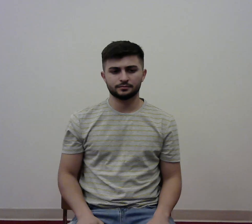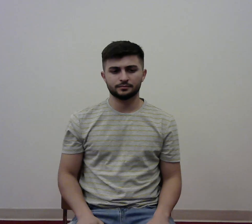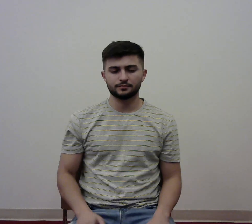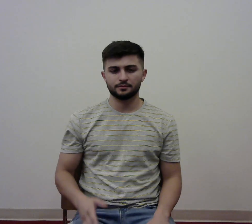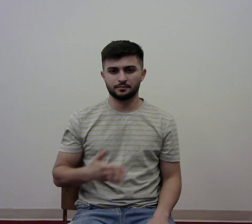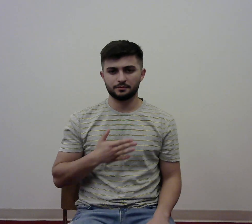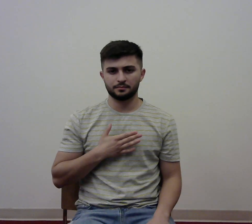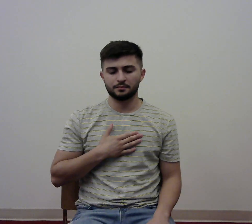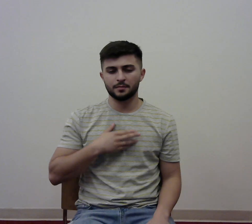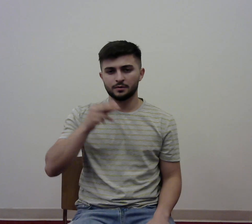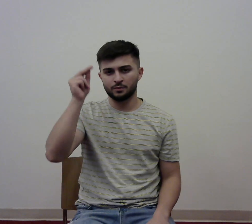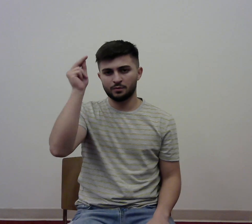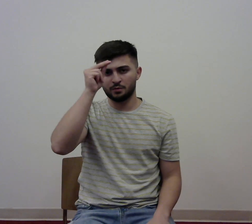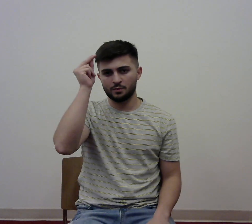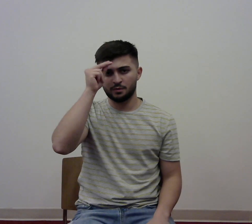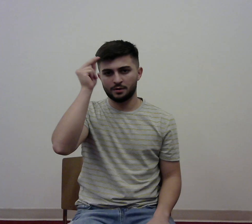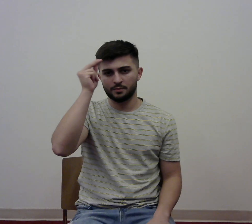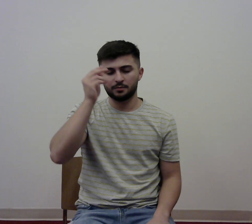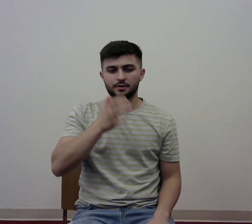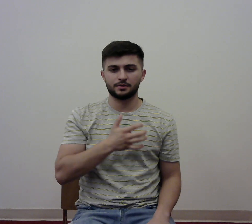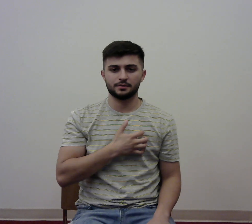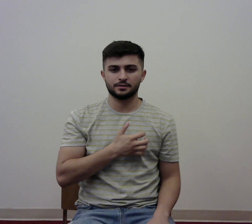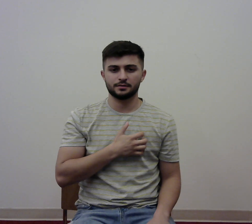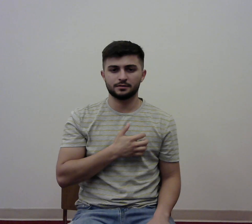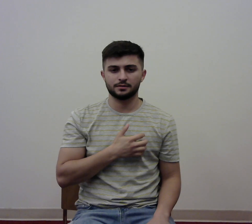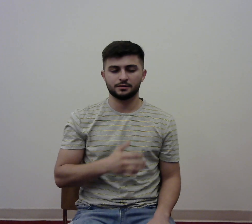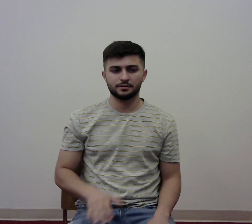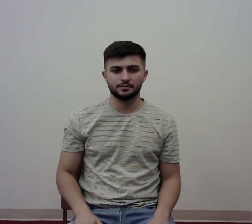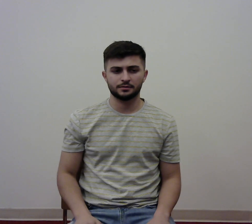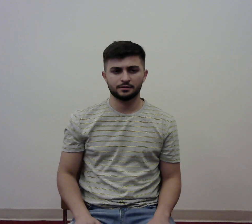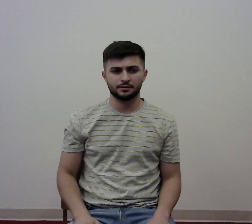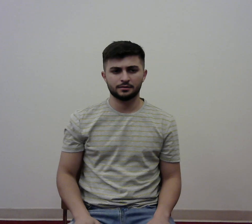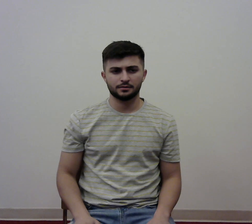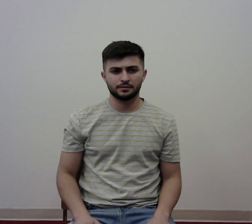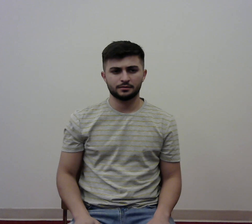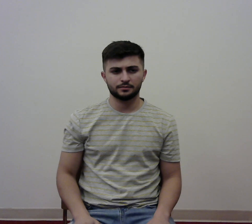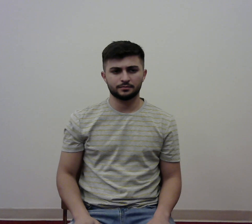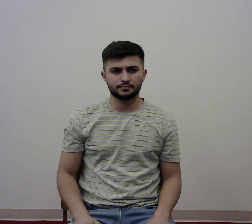Mən öyrənmək istəyirəm